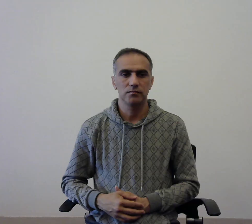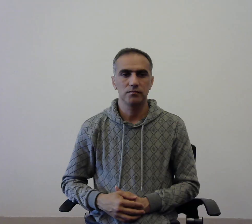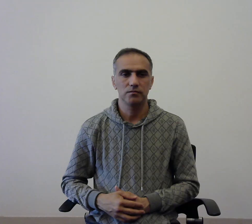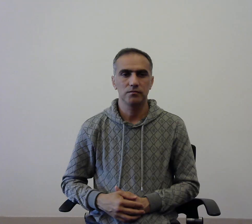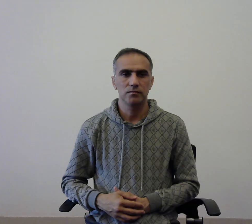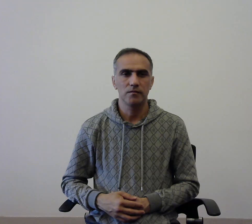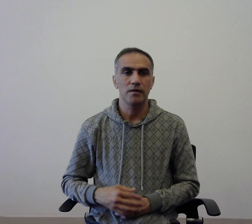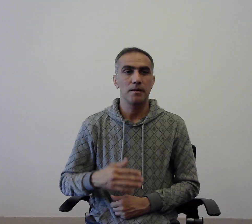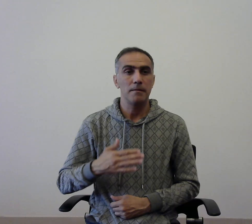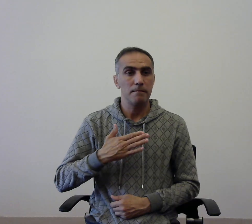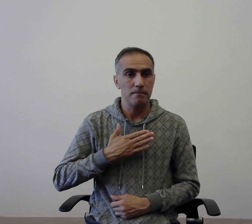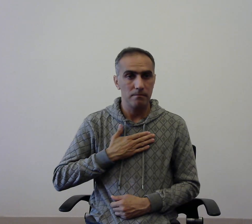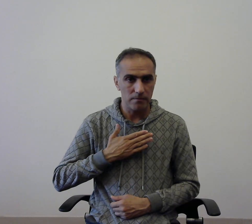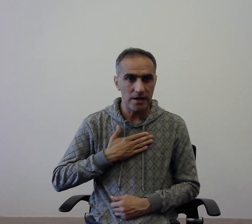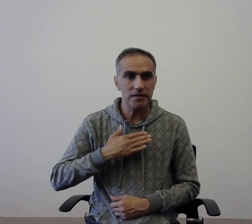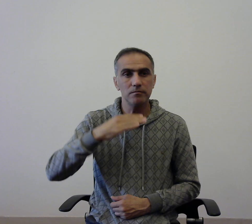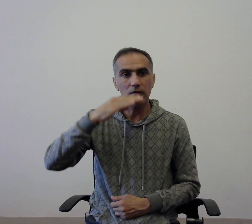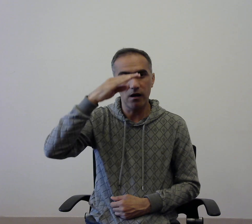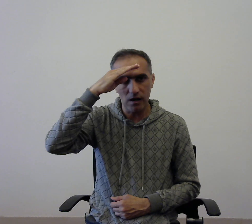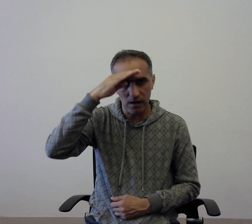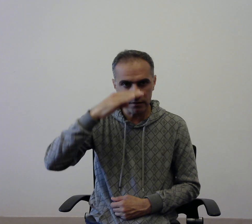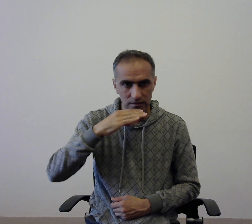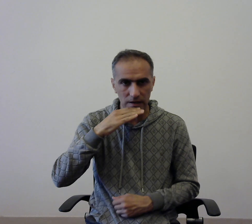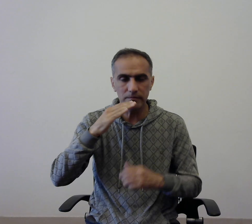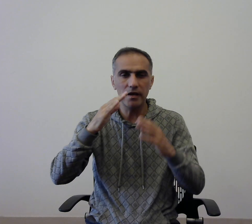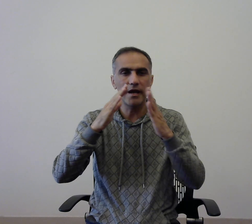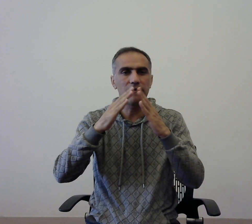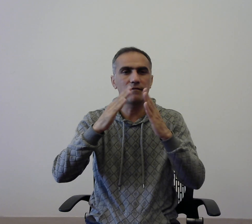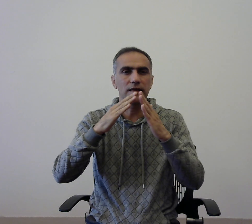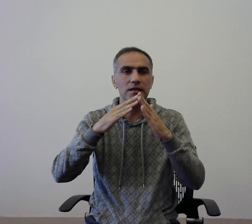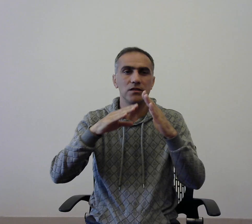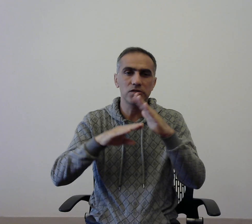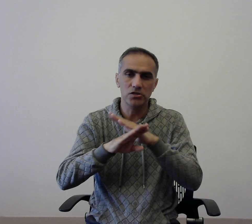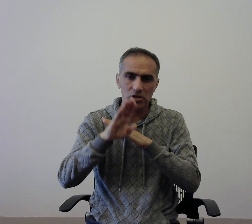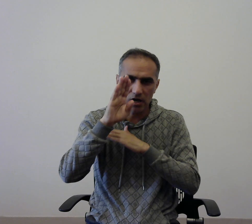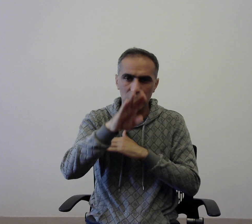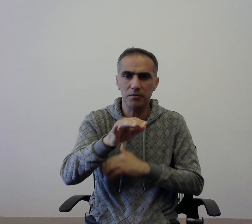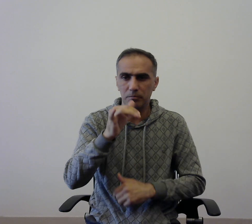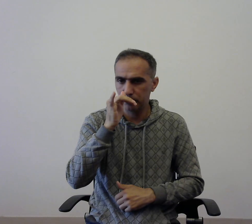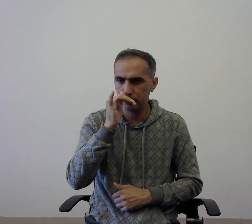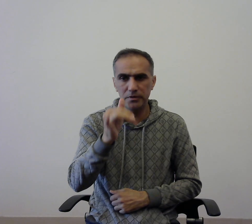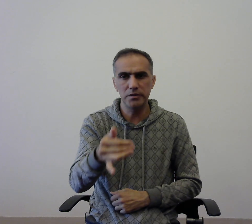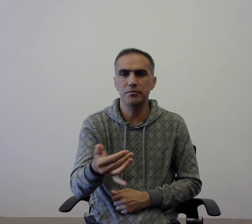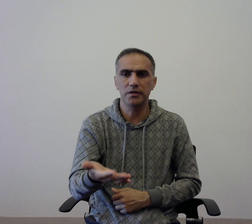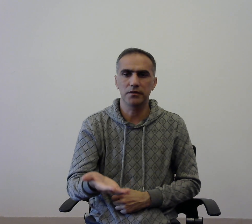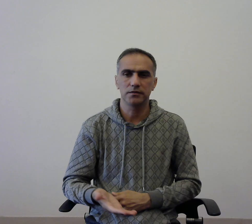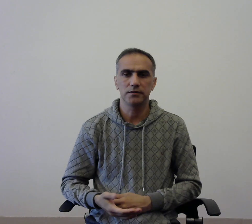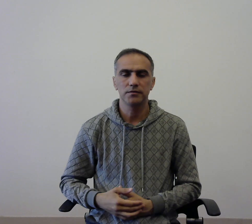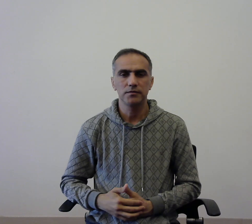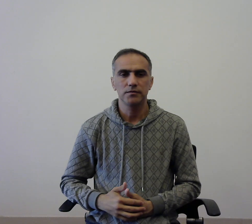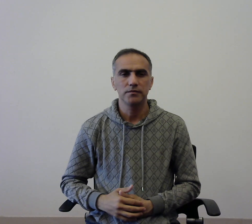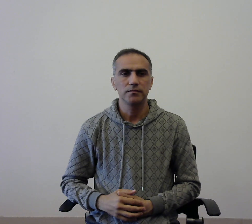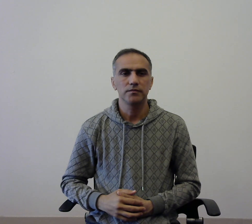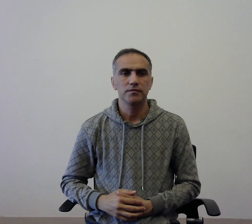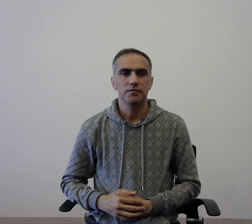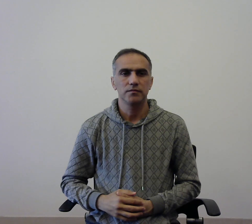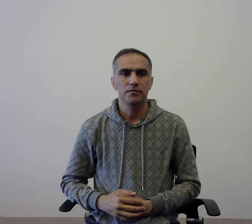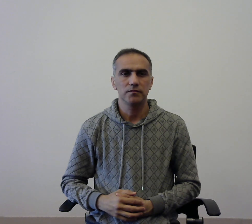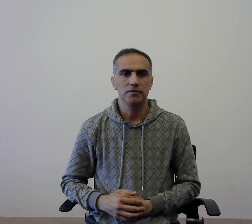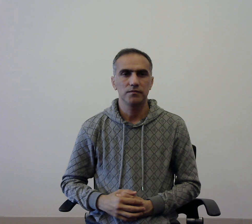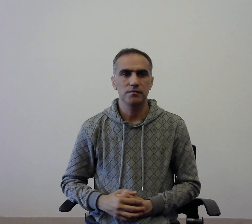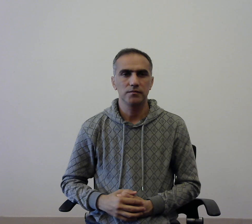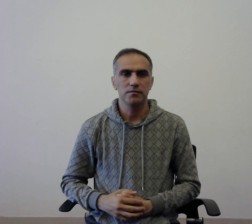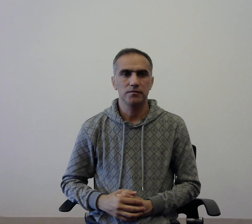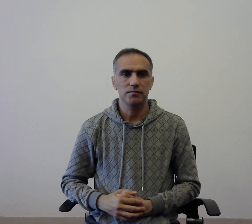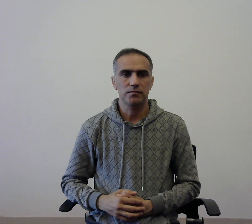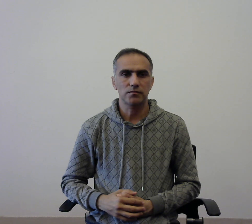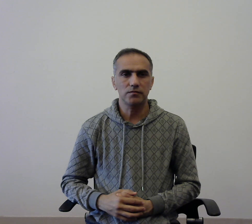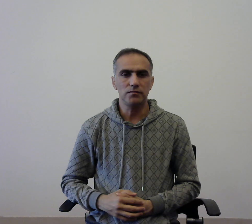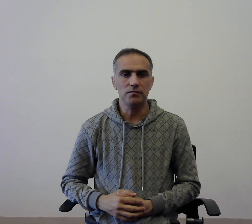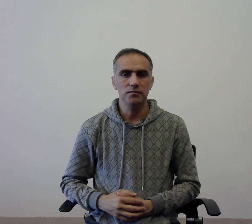Mənim atam evdən çıxa bilmir